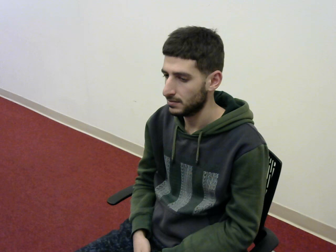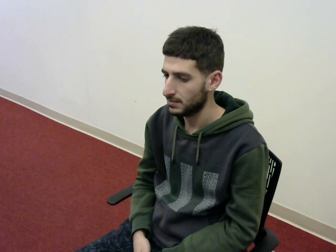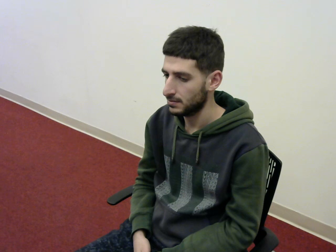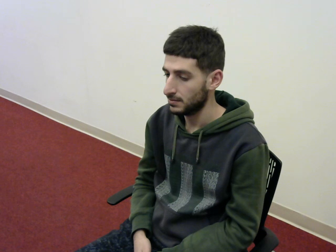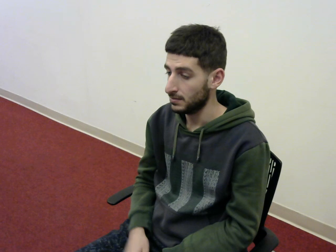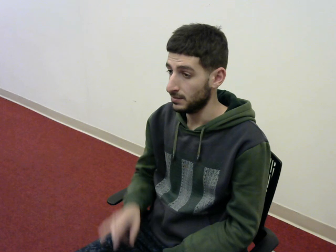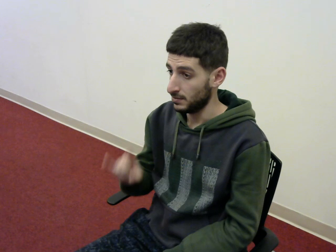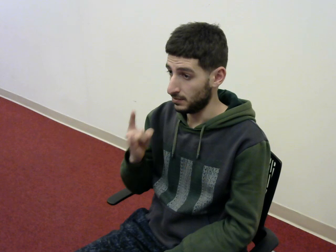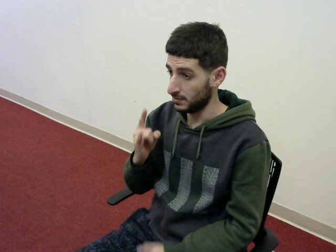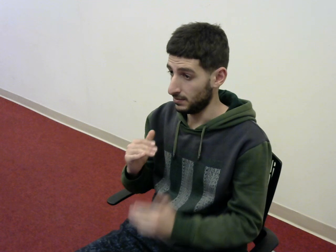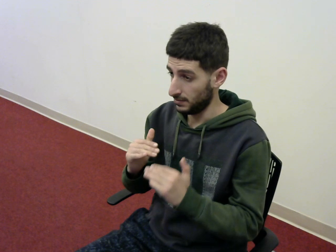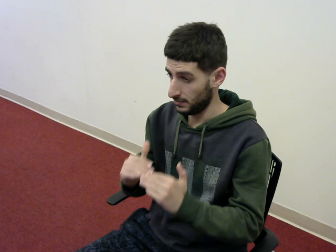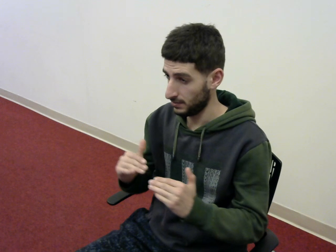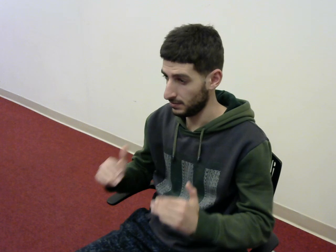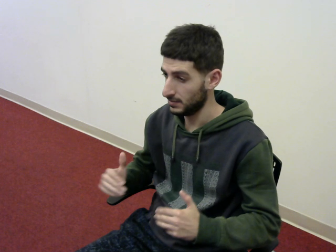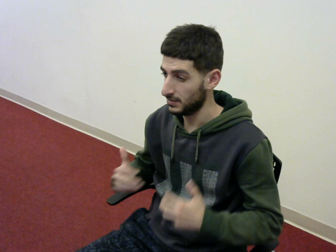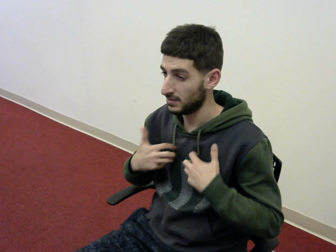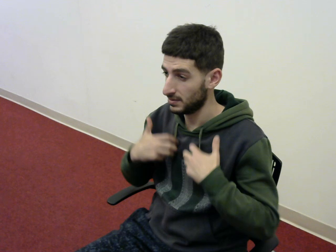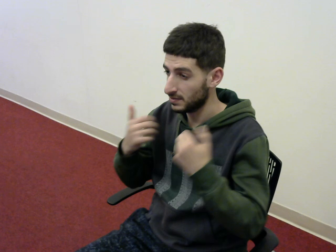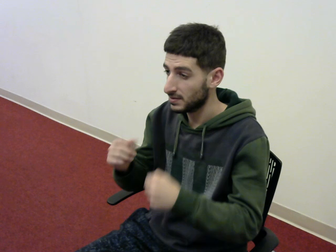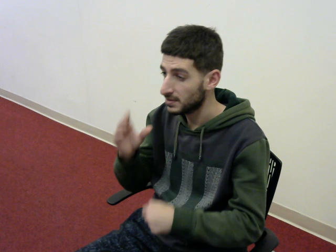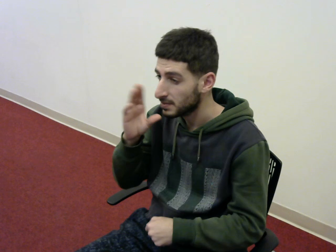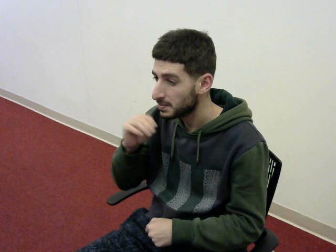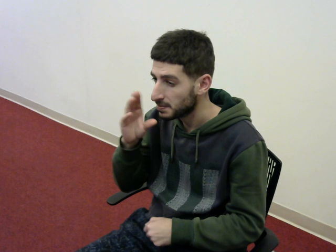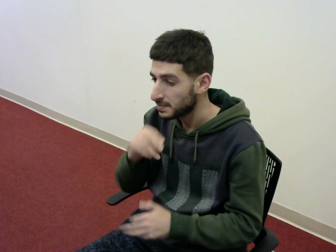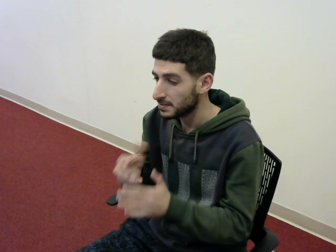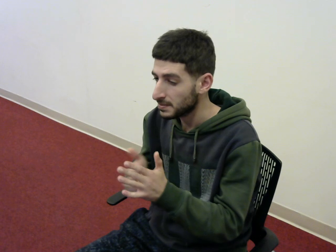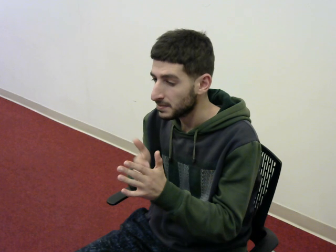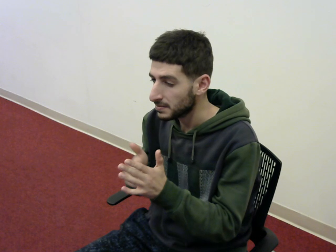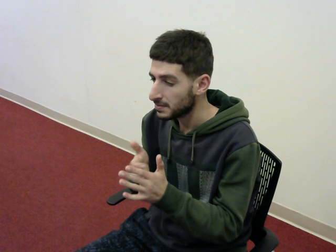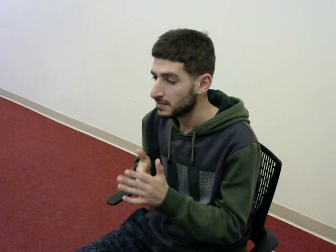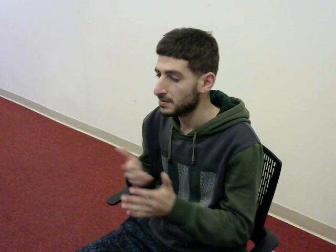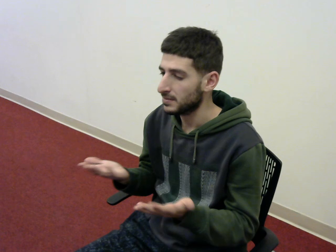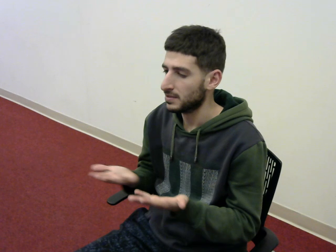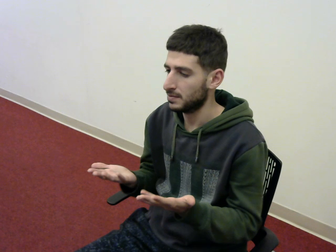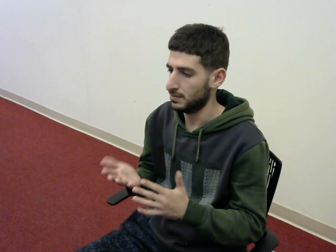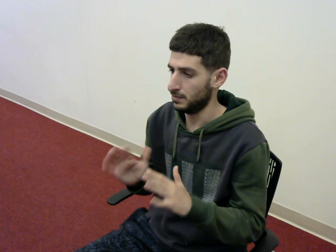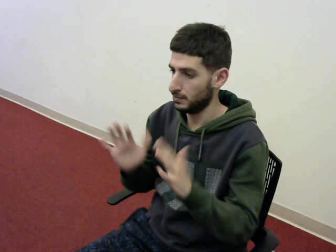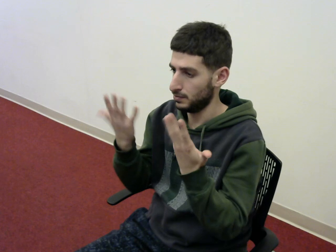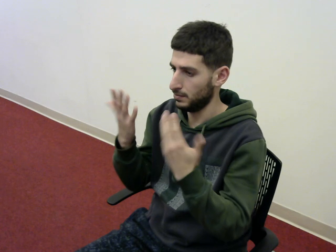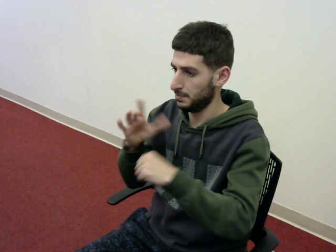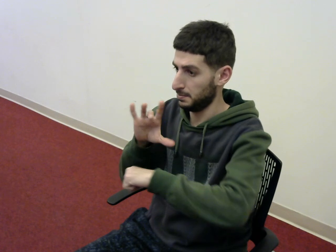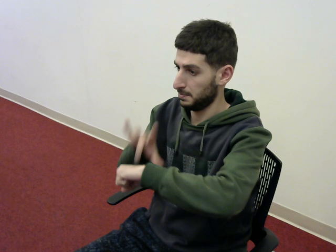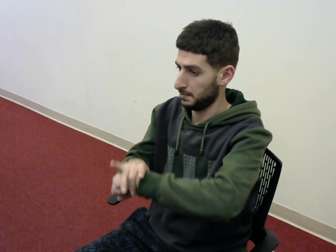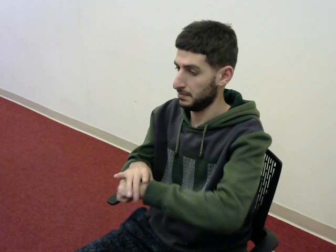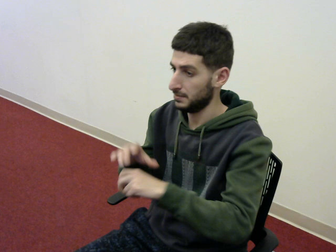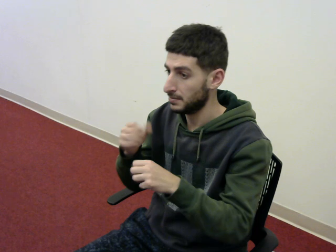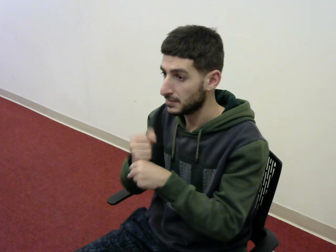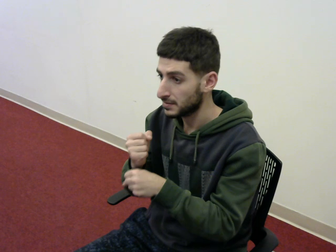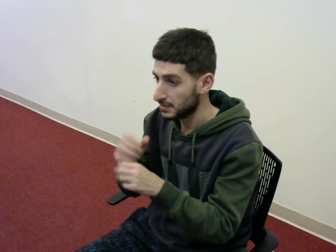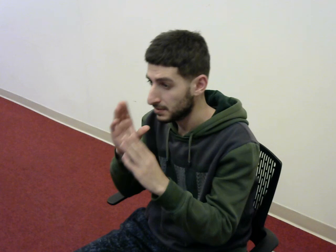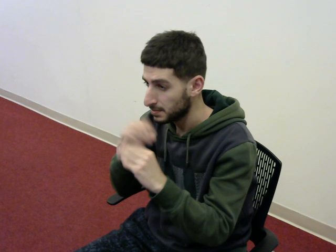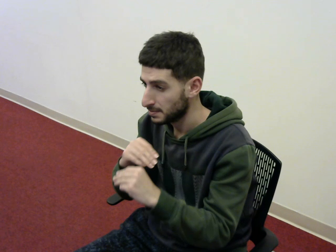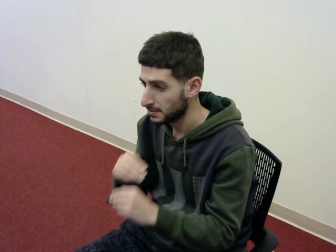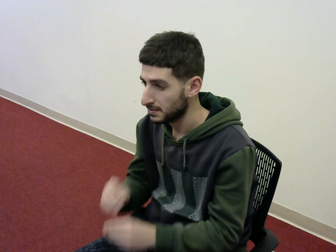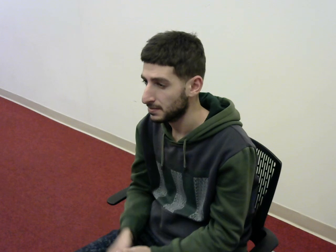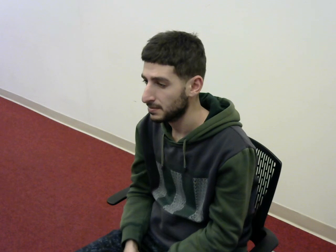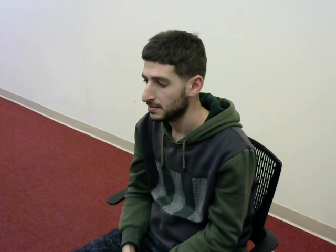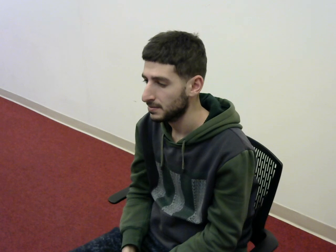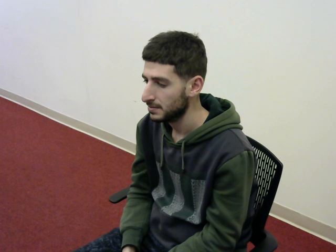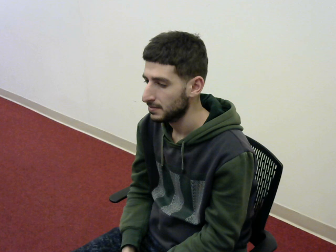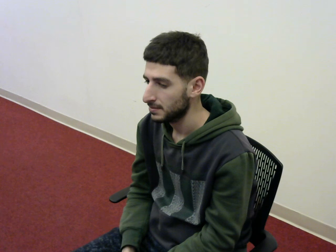Uşaqların sağlamlıq imkanlarının məhdudluğu hansı hallarda müəyyən edilir?